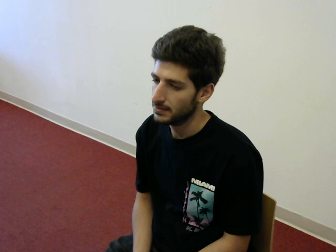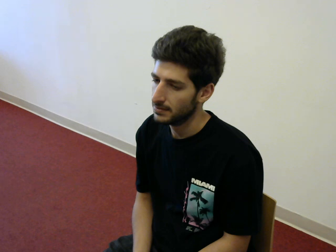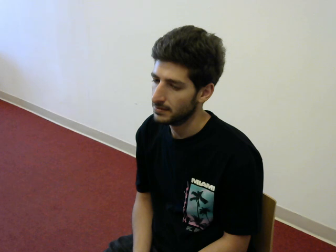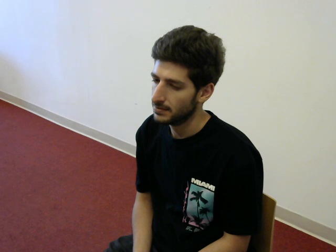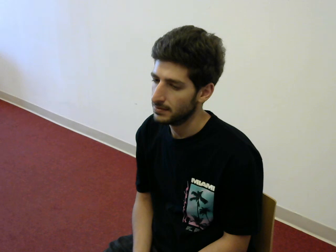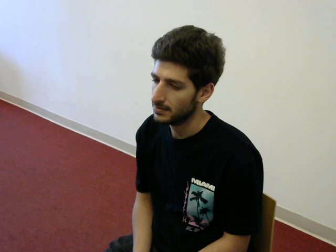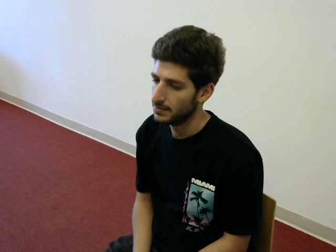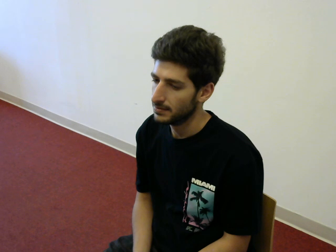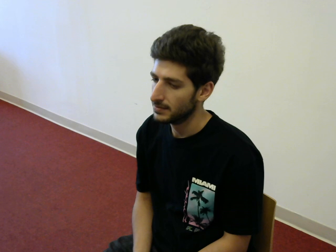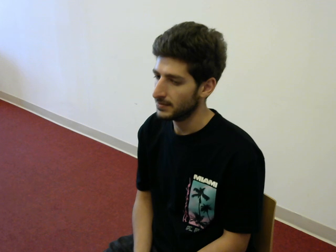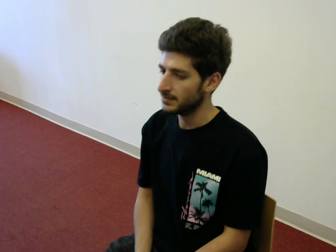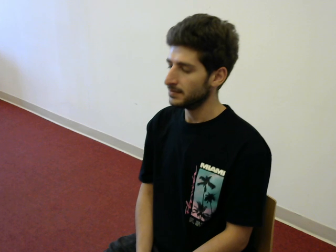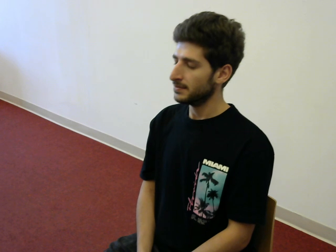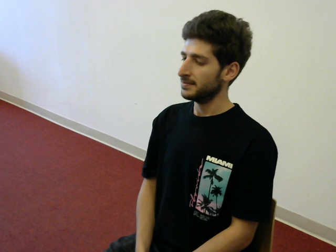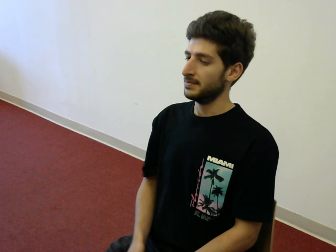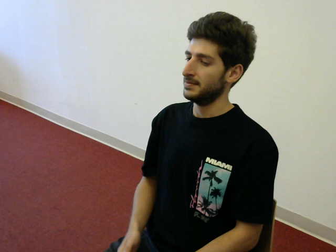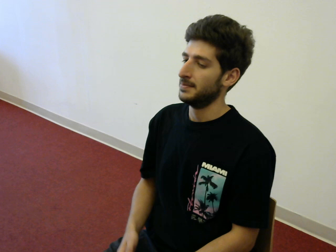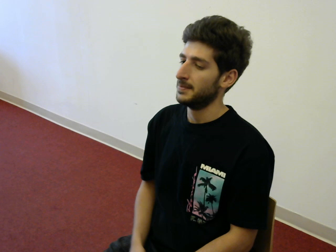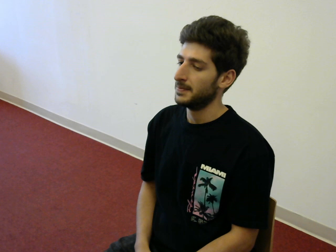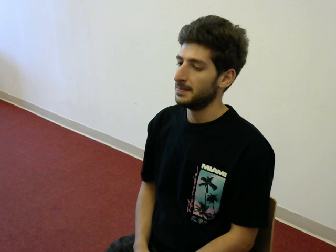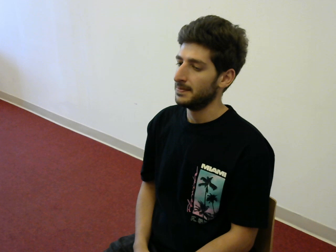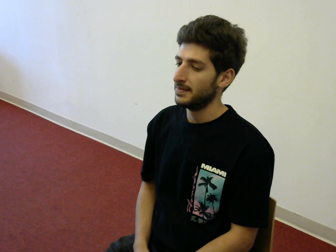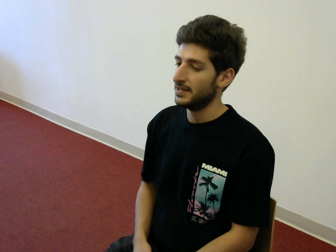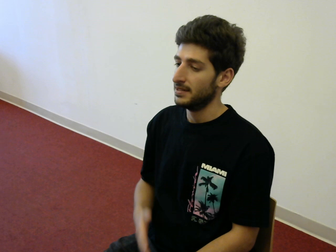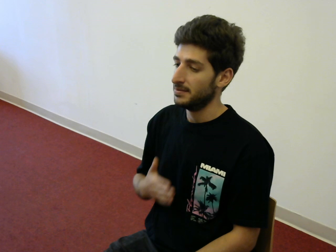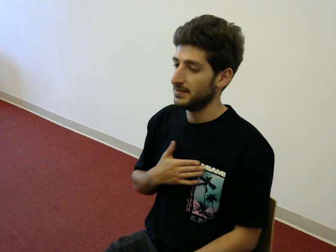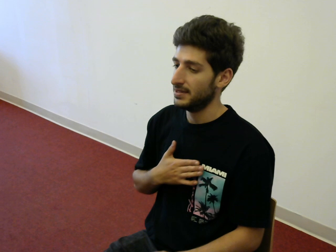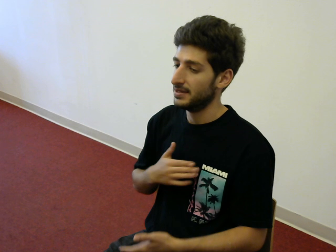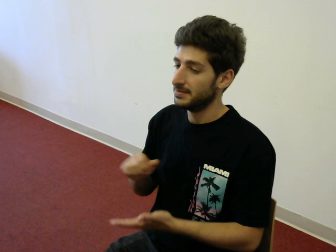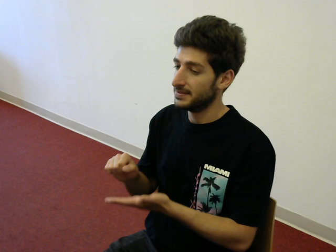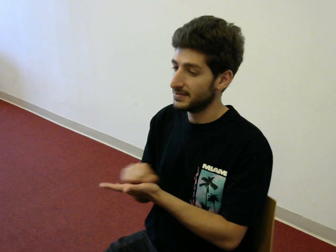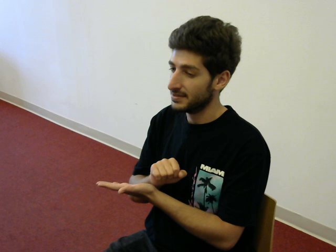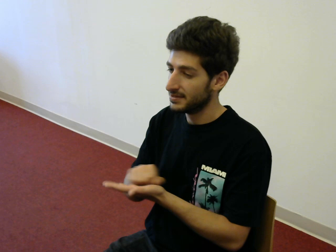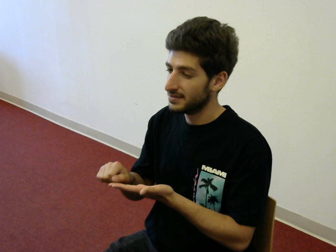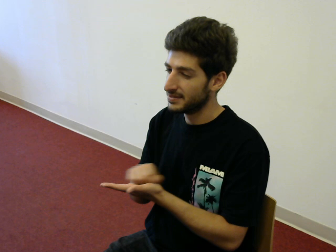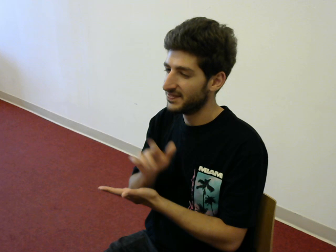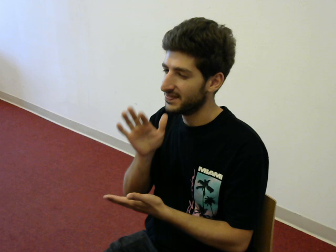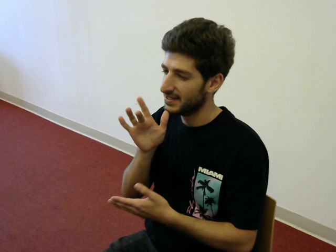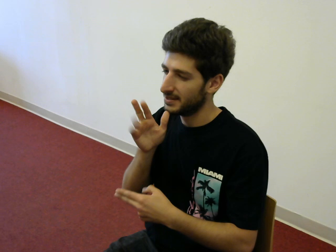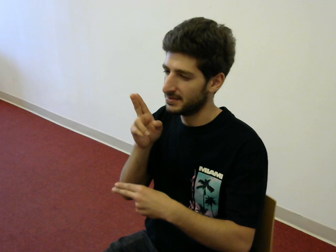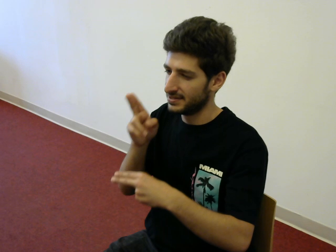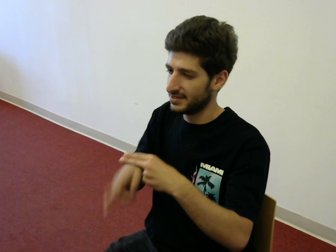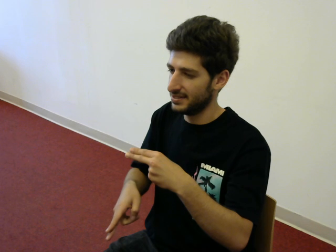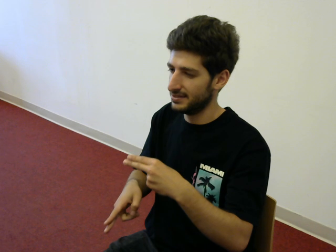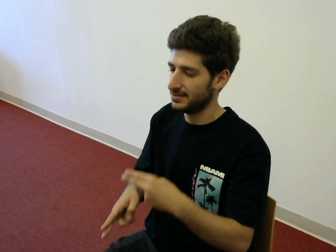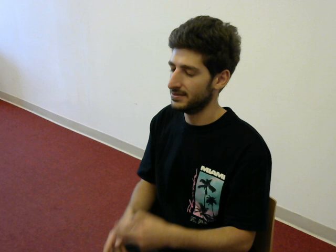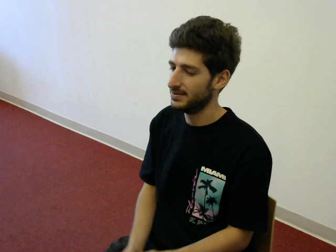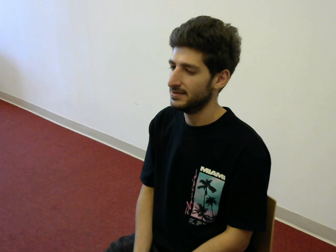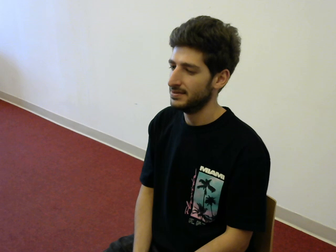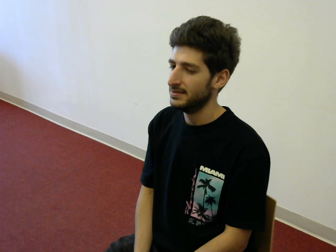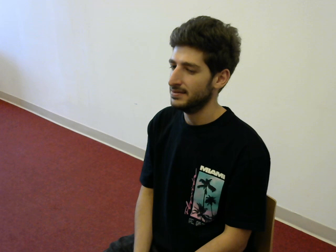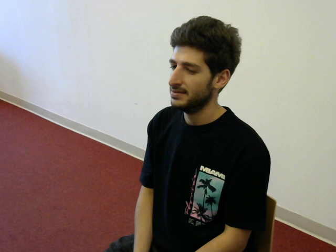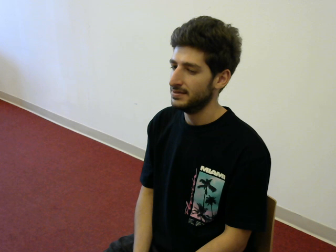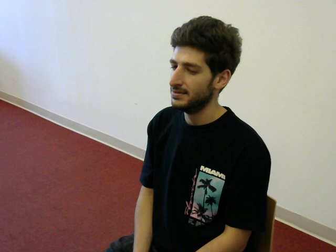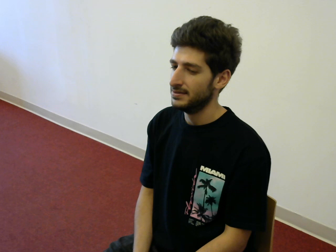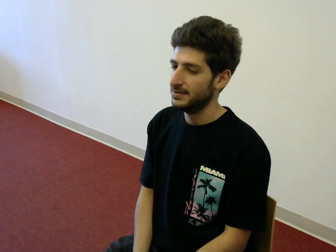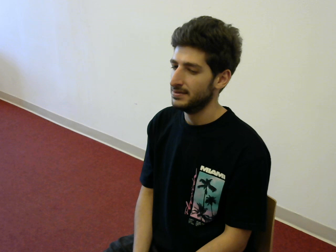Mənim sənədimin vaxtı bitib